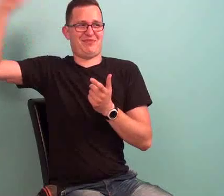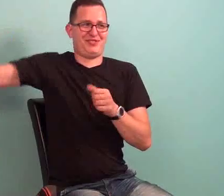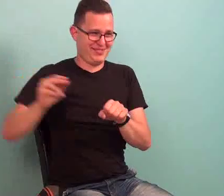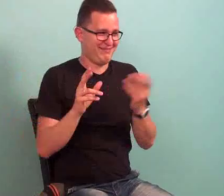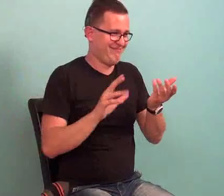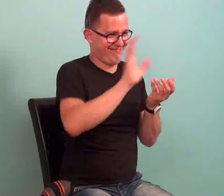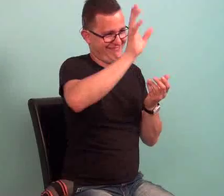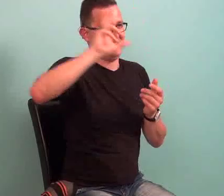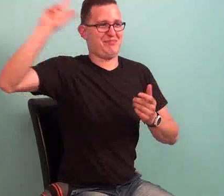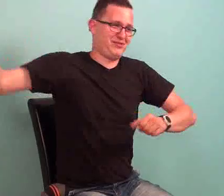Macha im na pożegnanie i idzie do domu.